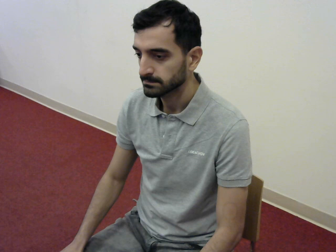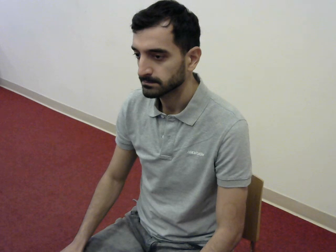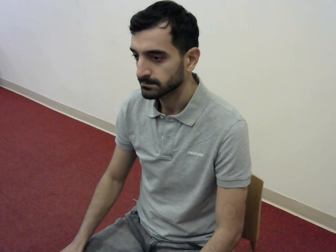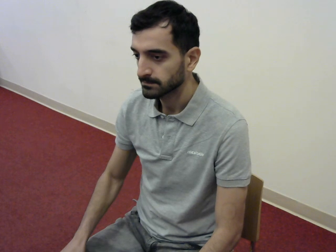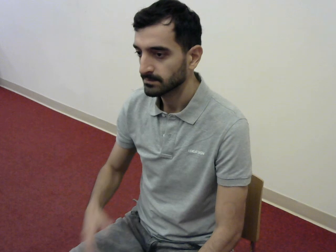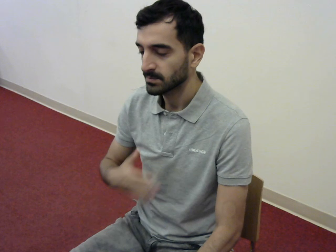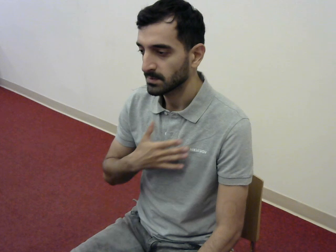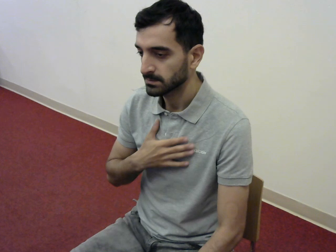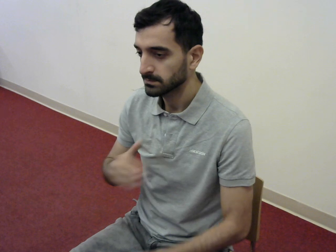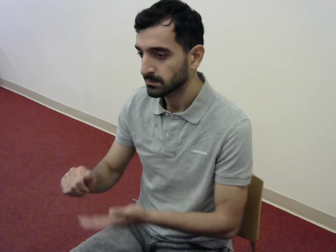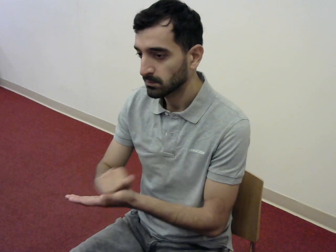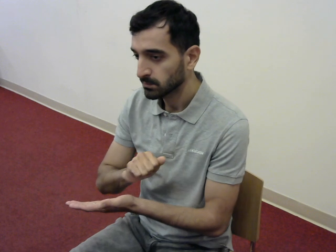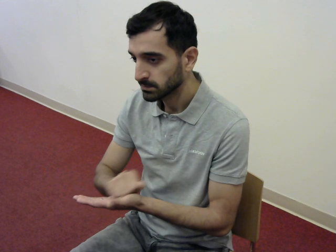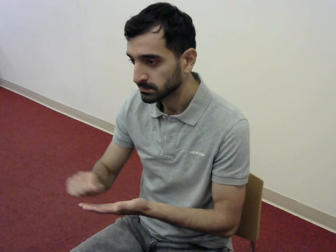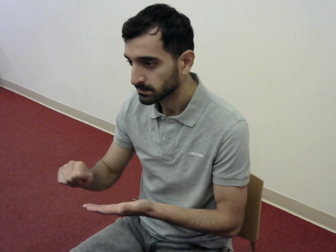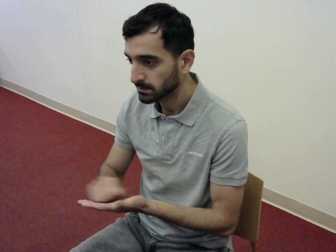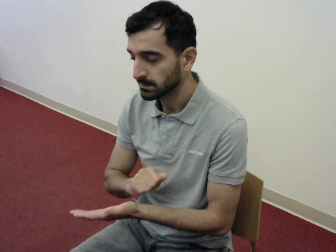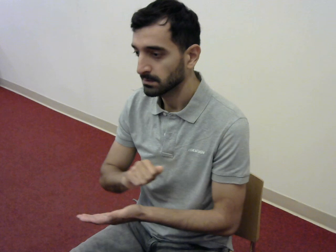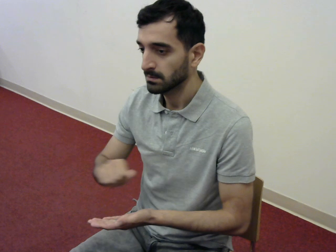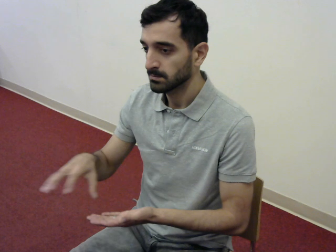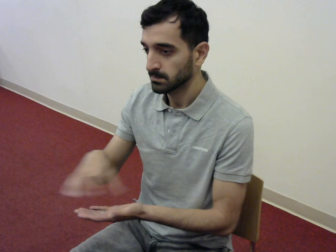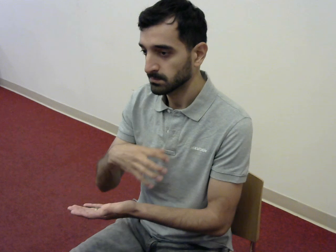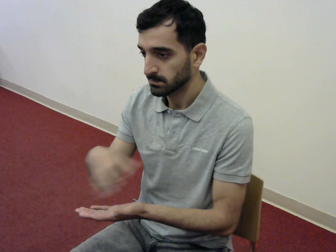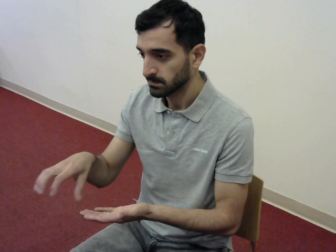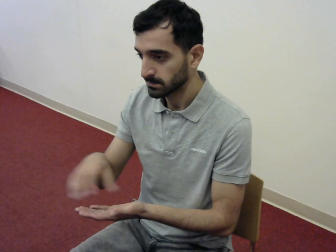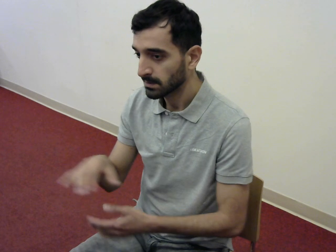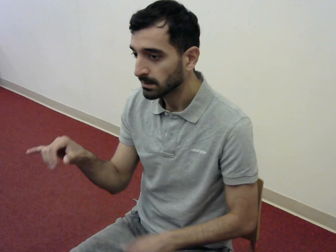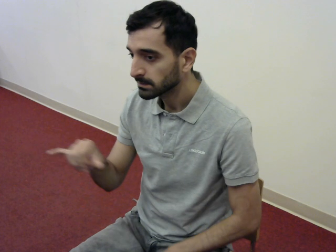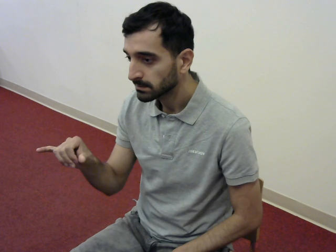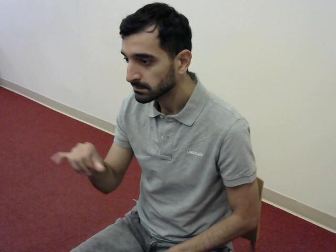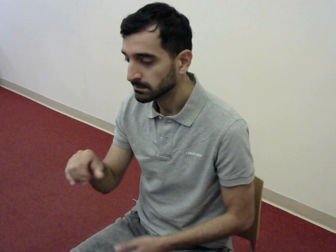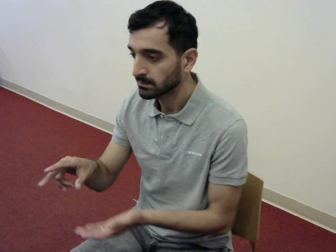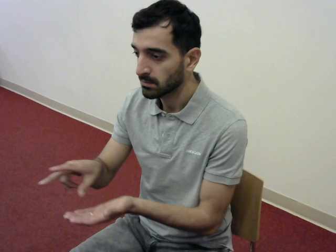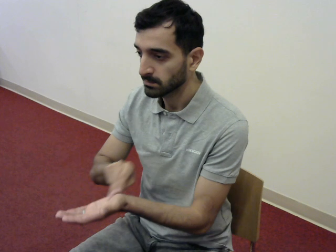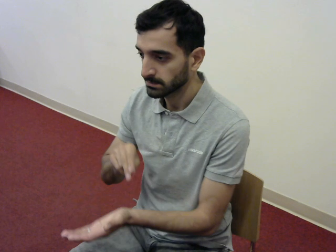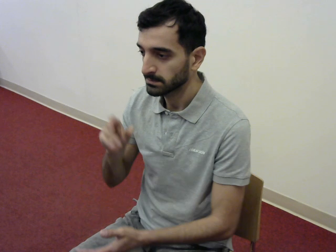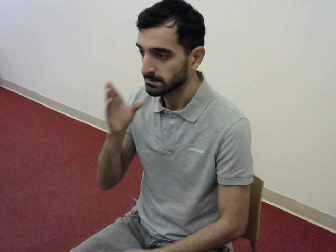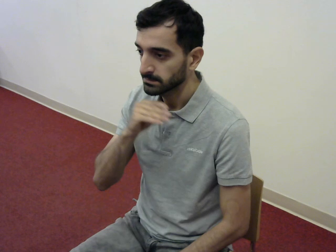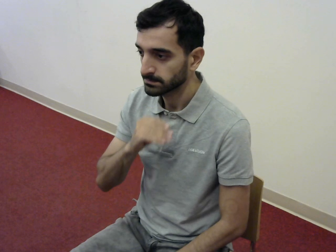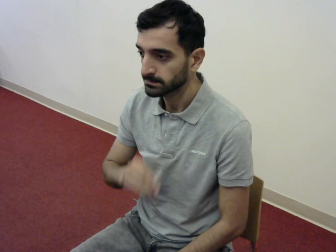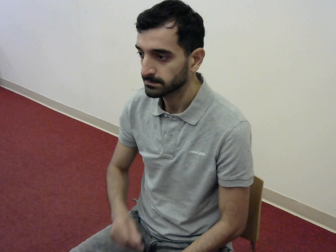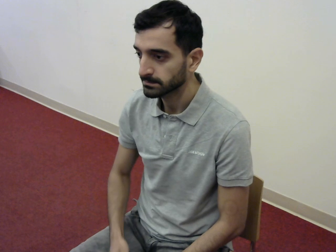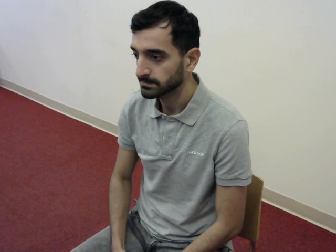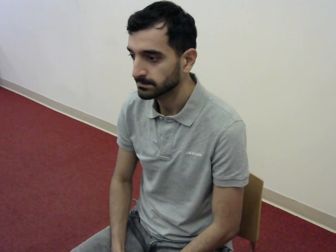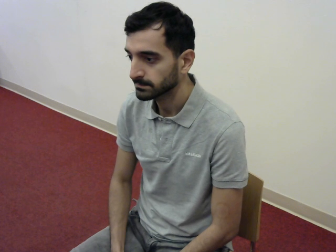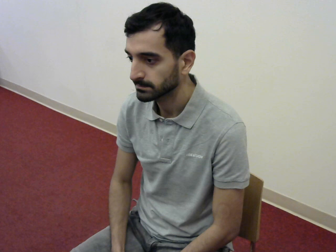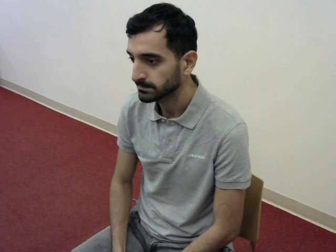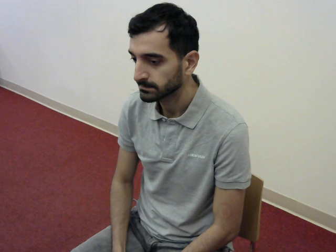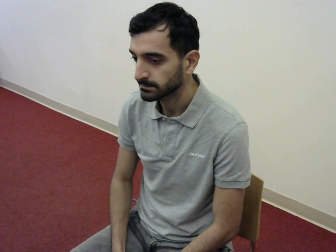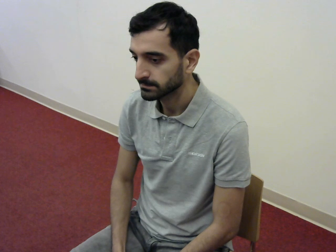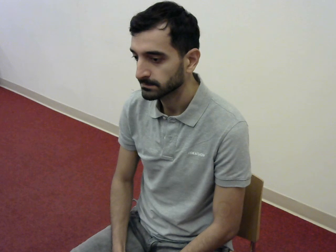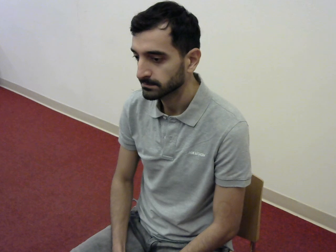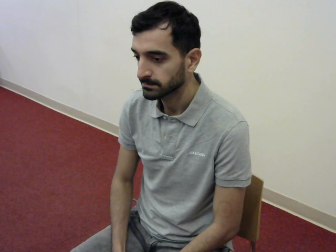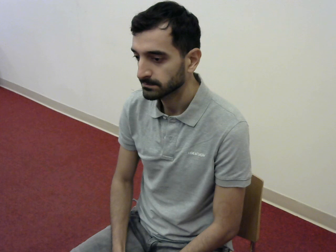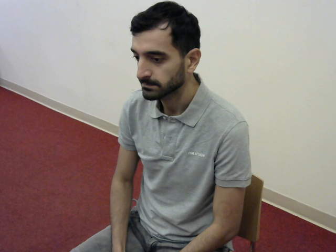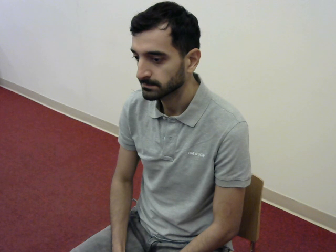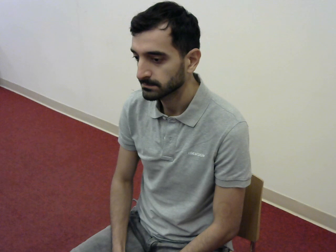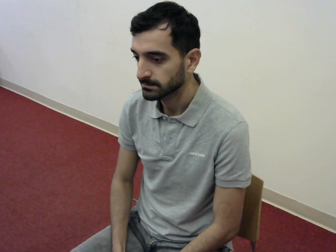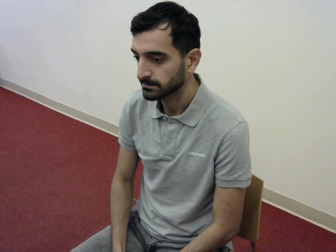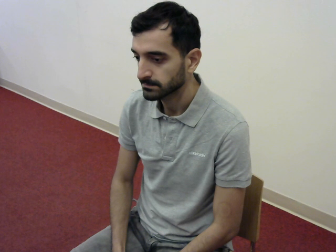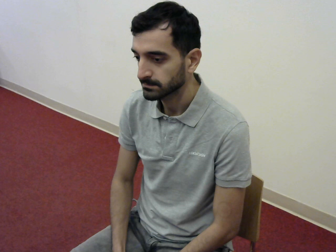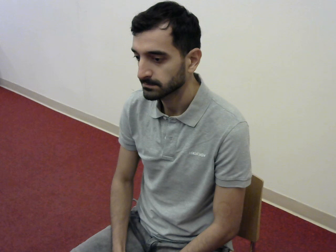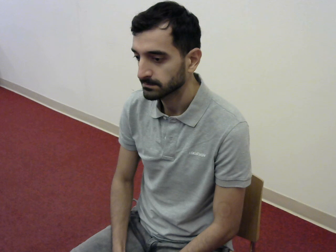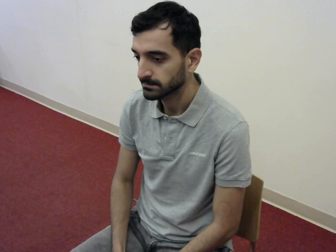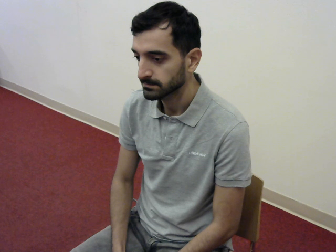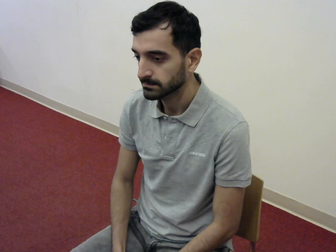Mən sənədlərin surətini harada çıxara bilərəm?